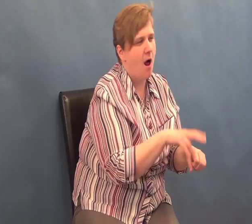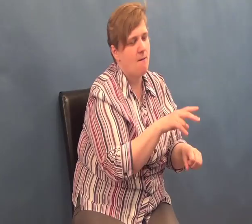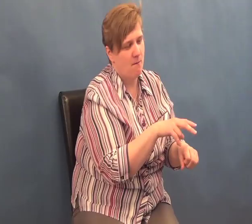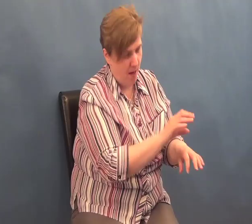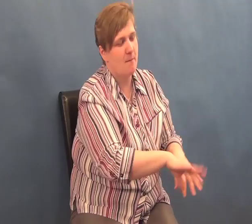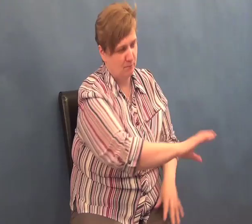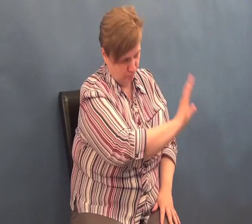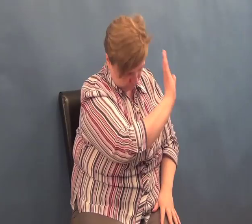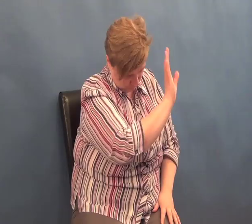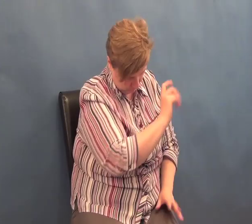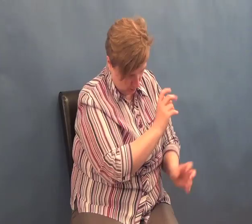Mówi im cześć i już.